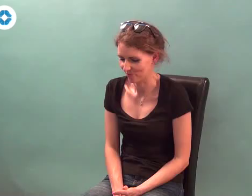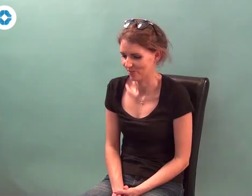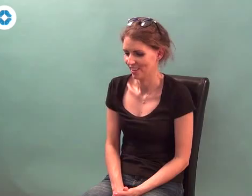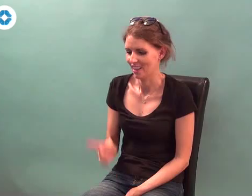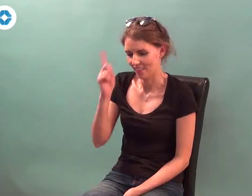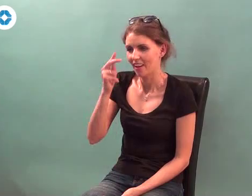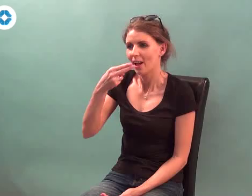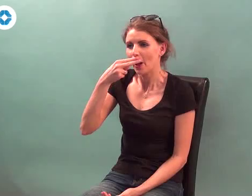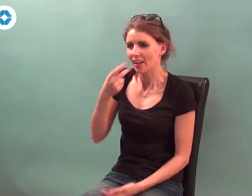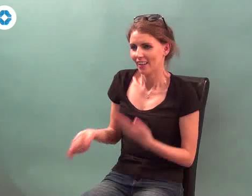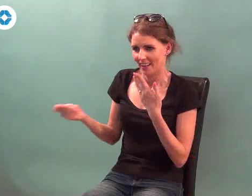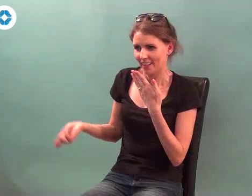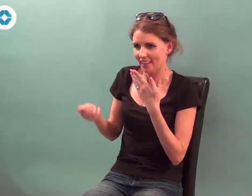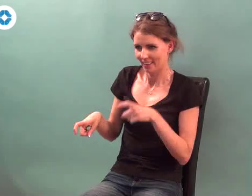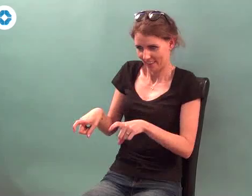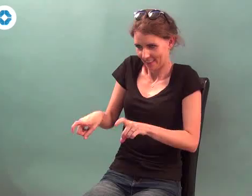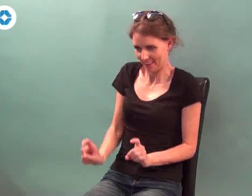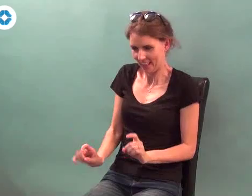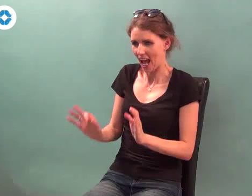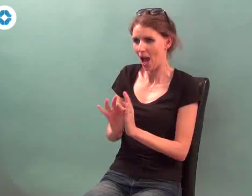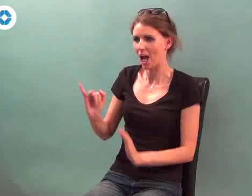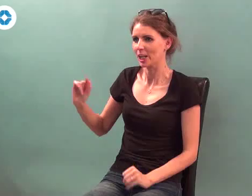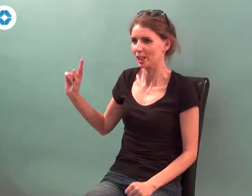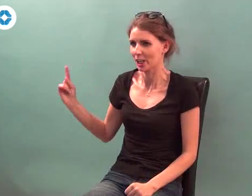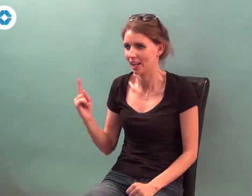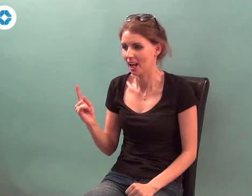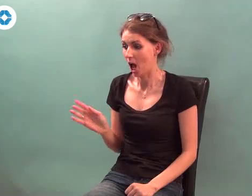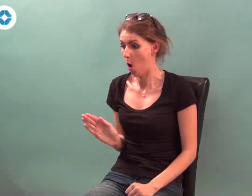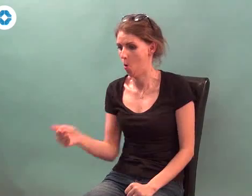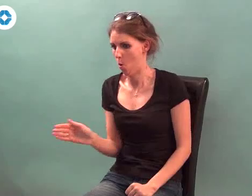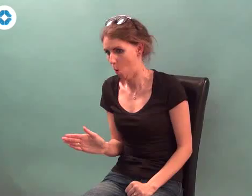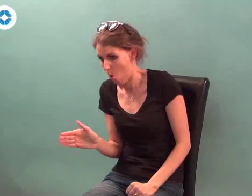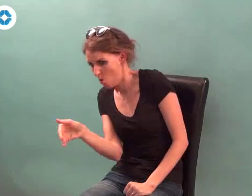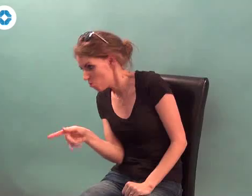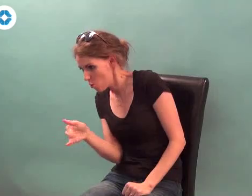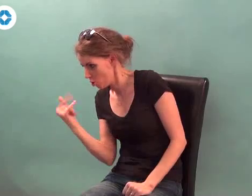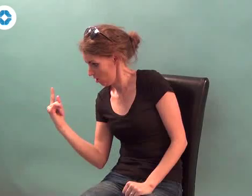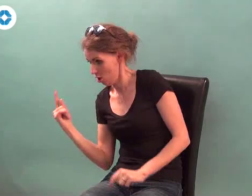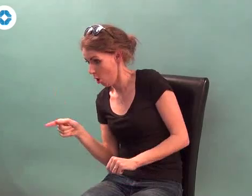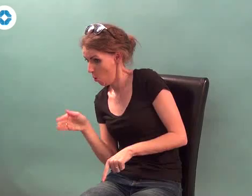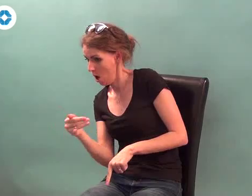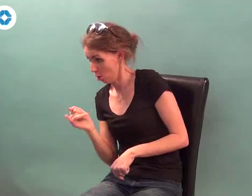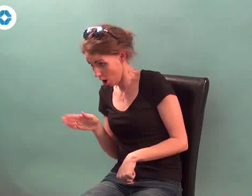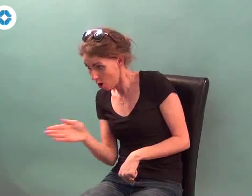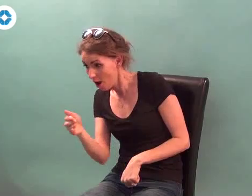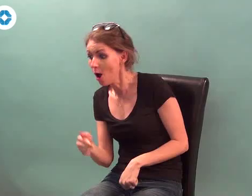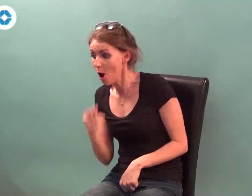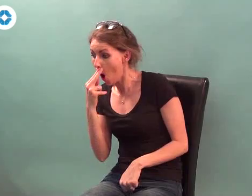To Charlie Chaplin, siada i akurat pojawia się dziecko i on mówi do niego: "W lewo, w lewo, uważaj w lewo!".